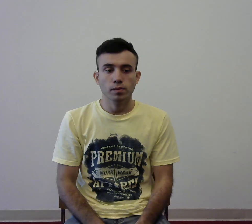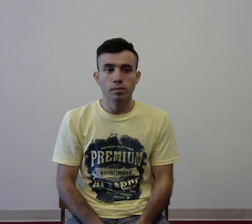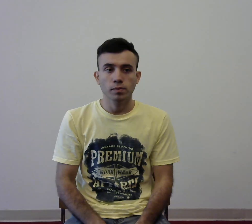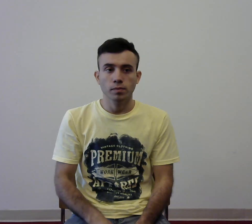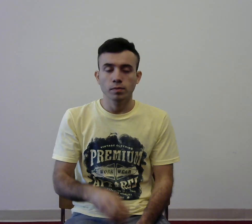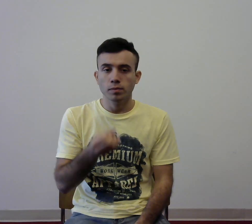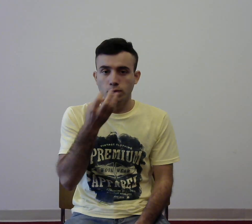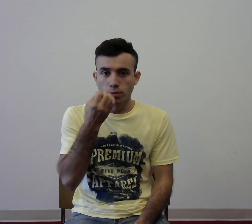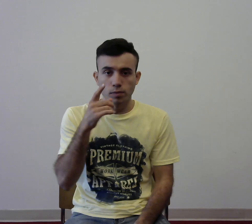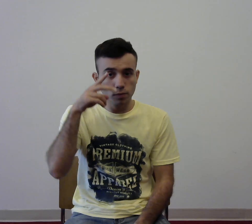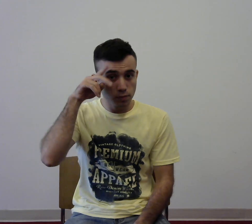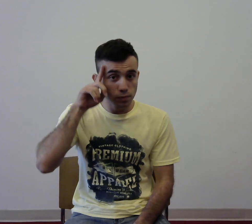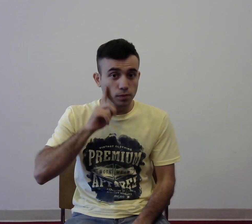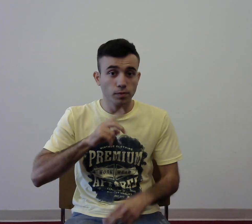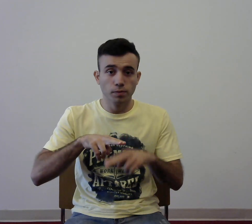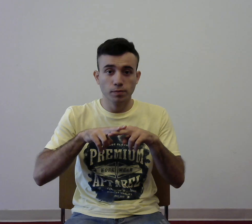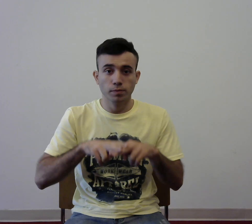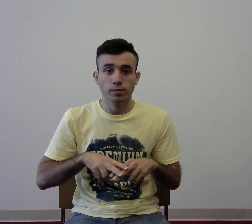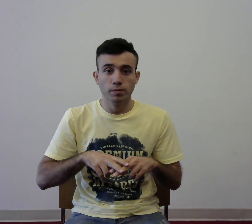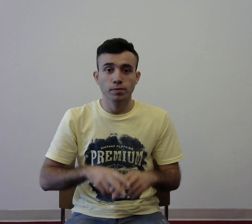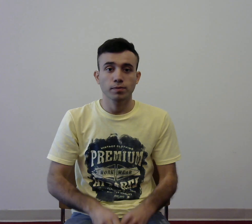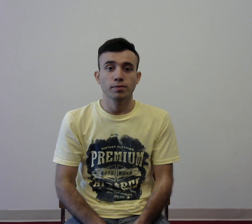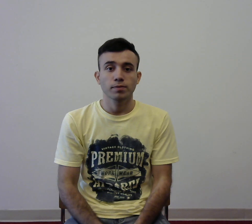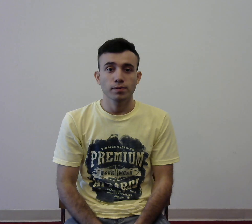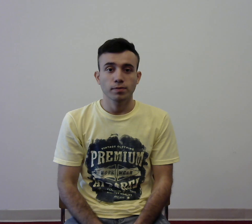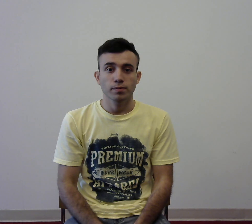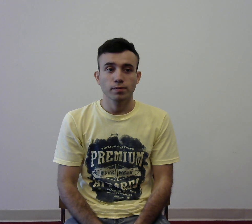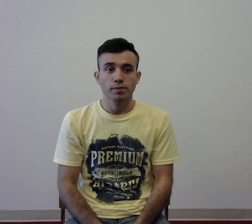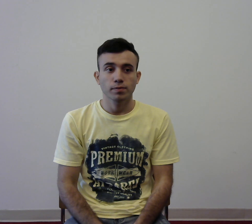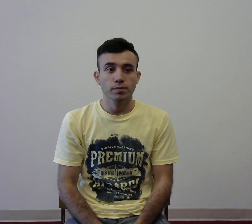Bakı Azərbaycanın paytaxtıdır